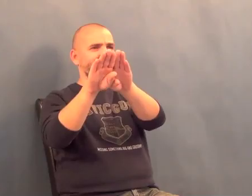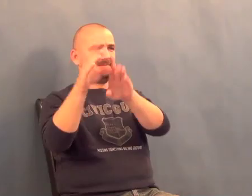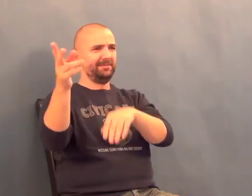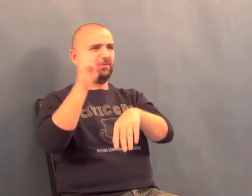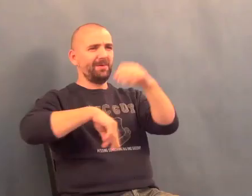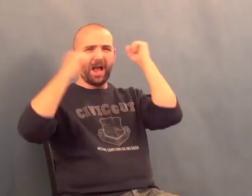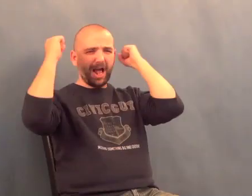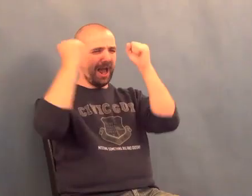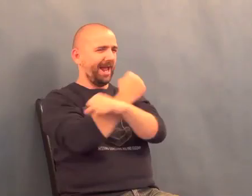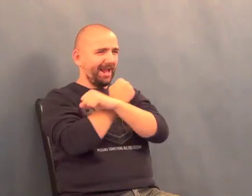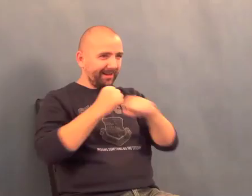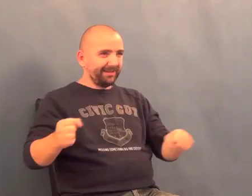Policjantowi nie udaje się ich otworzyć, mimo że wali w drzwi pięściami.